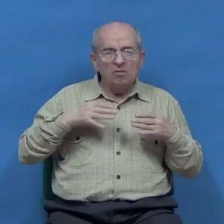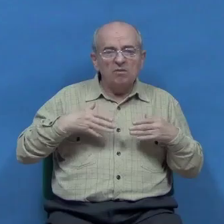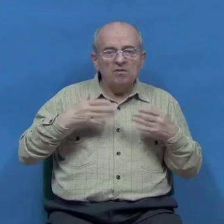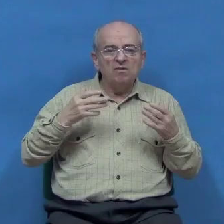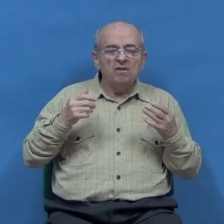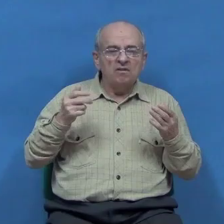Głuchy.